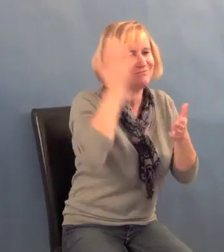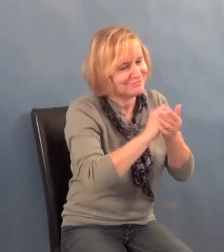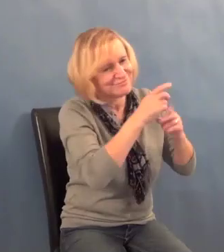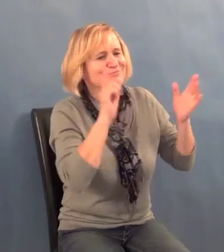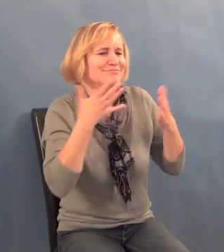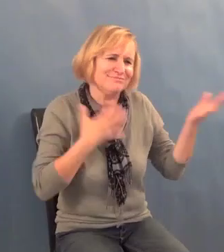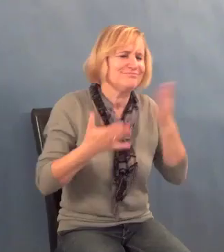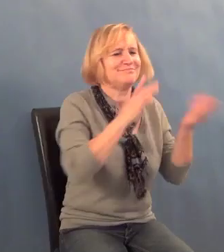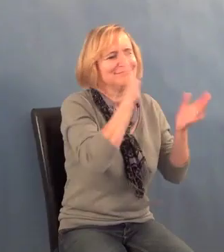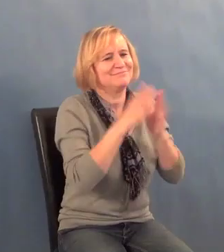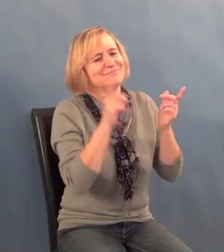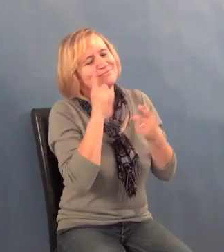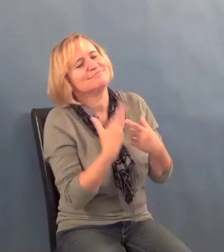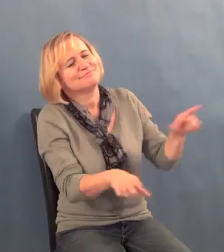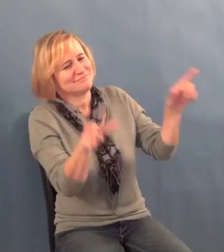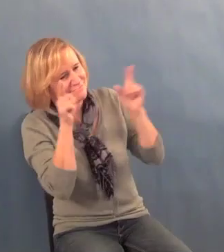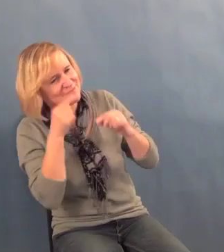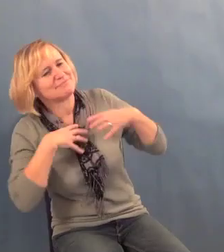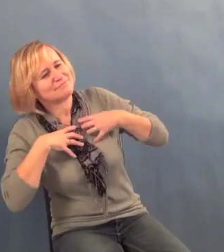Mężczyzna już się umył, ogarnął się i zmęczony poszedł spać.